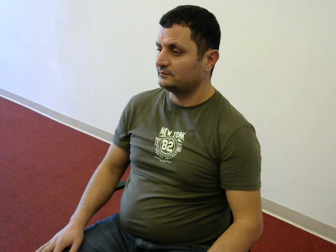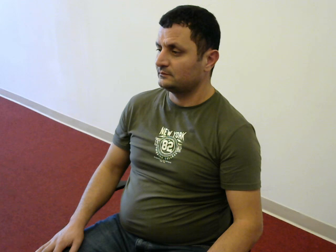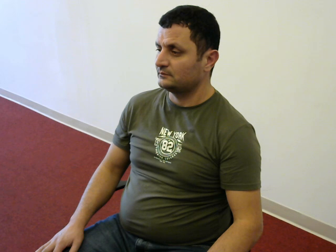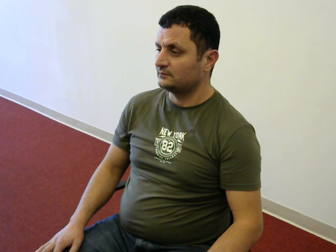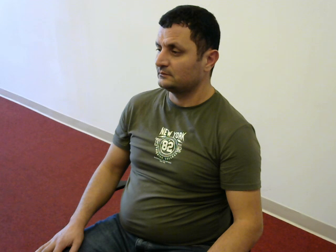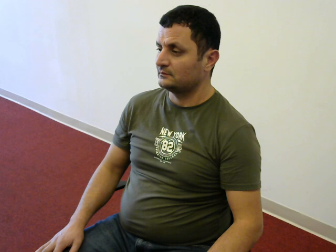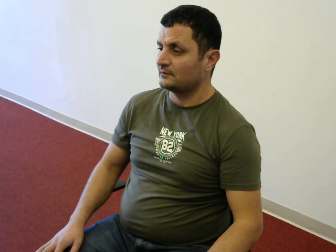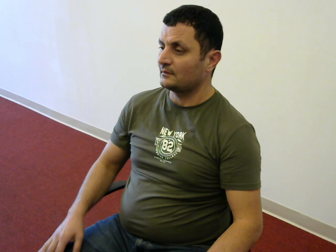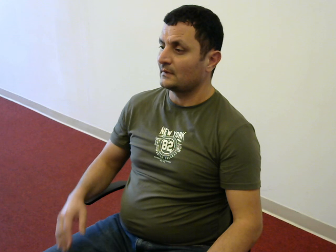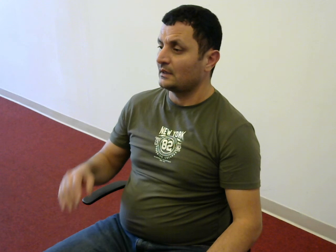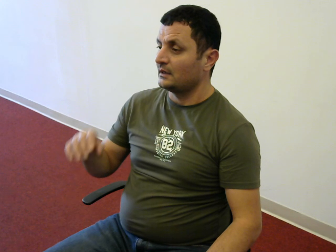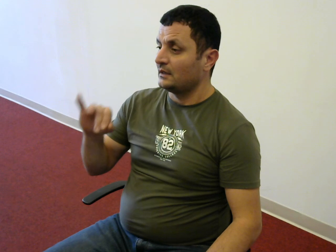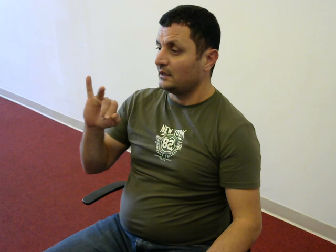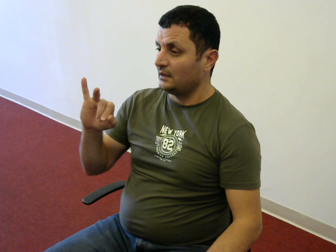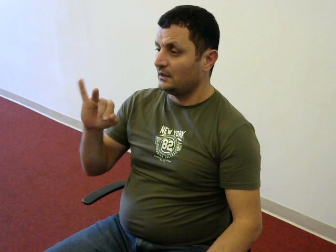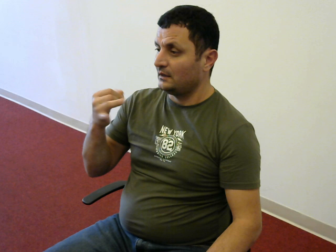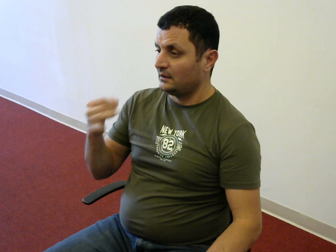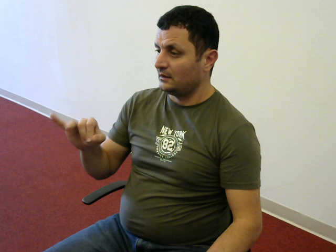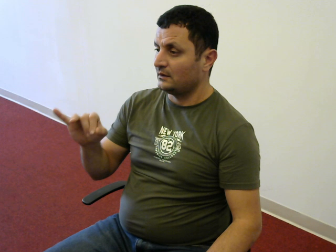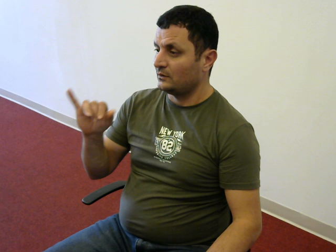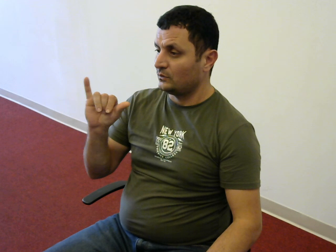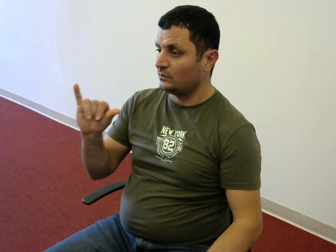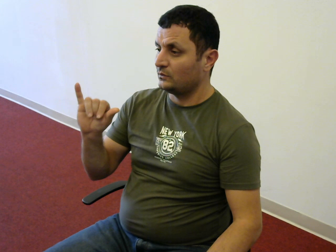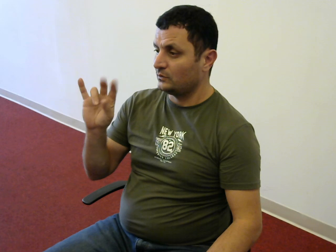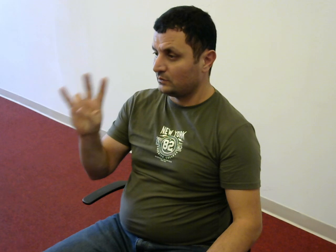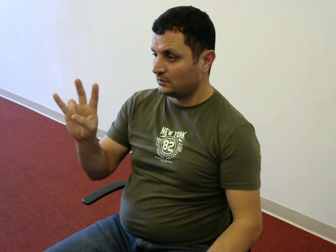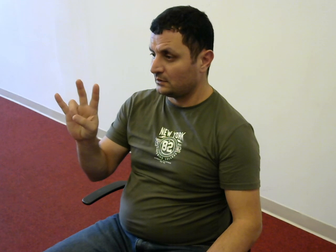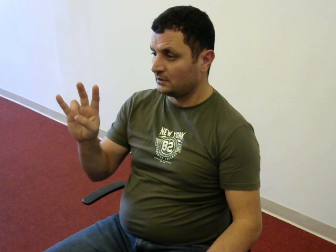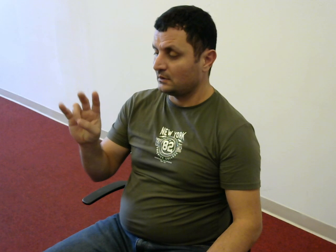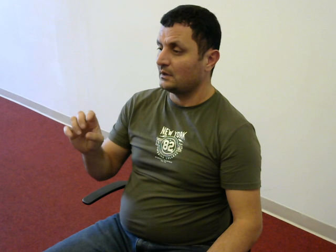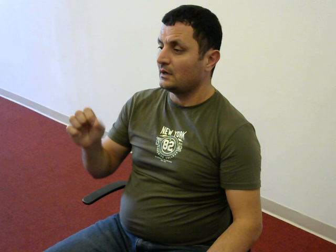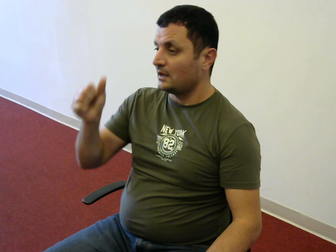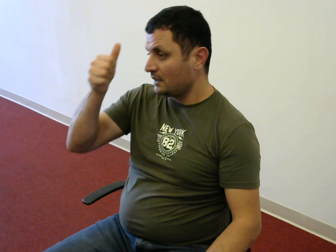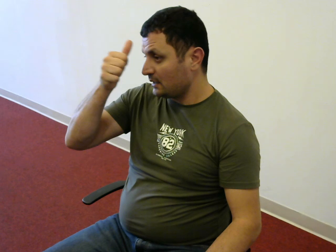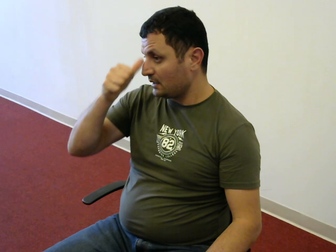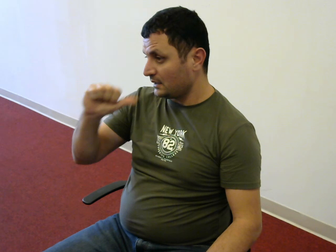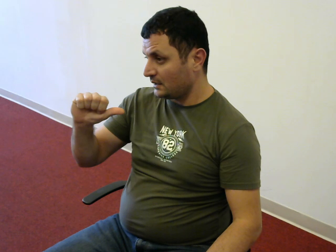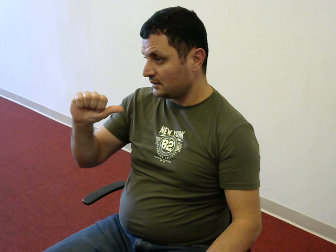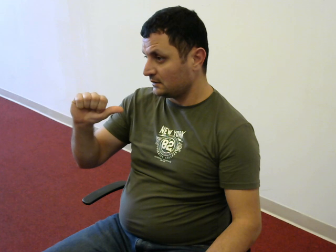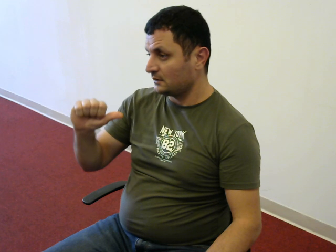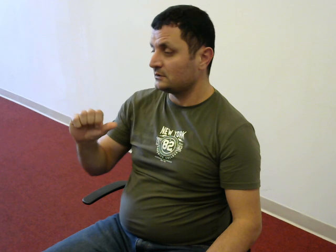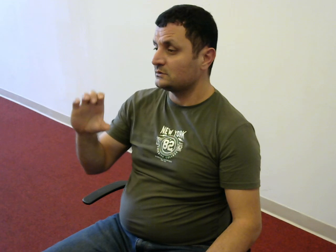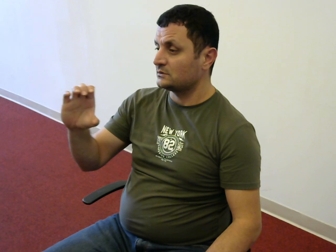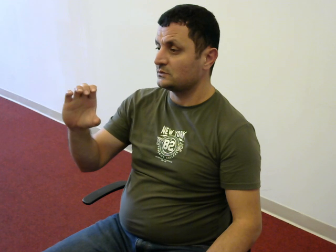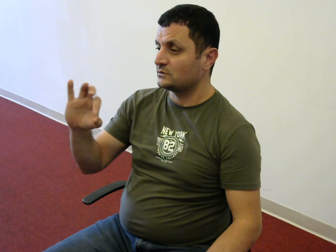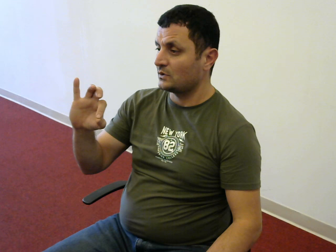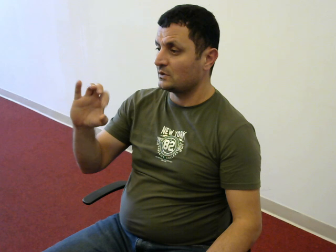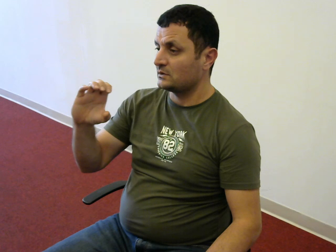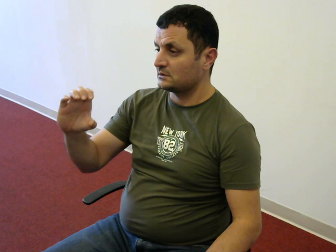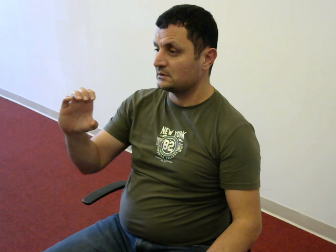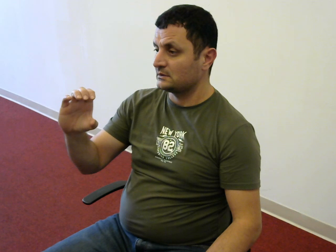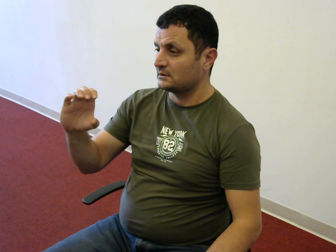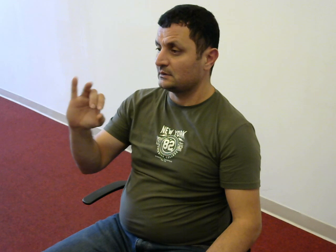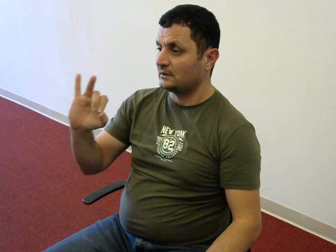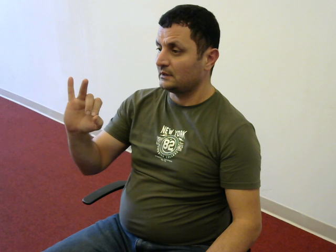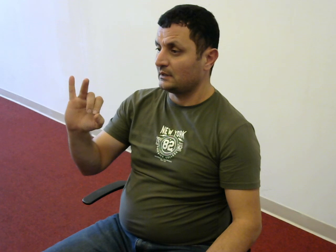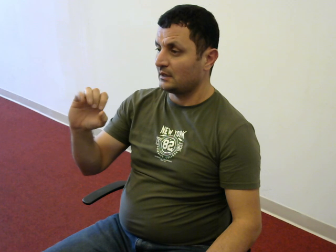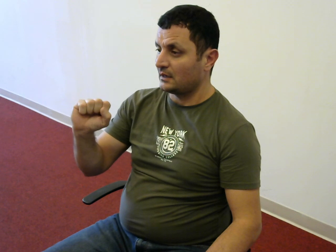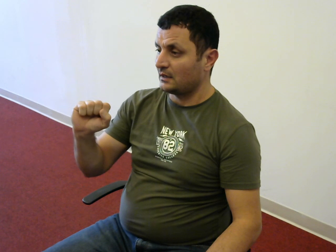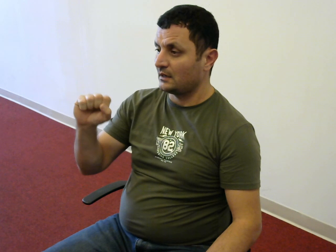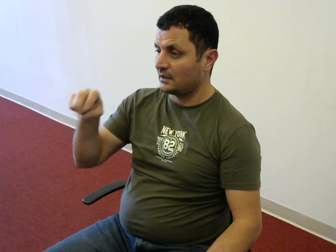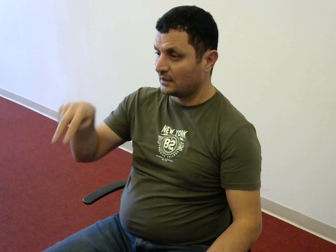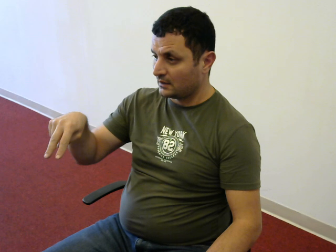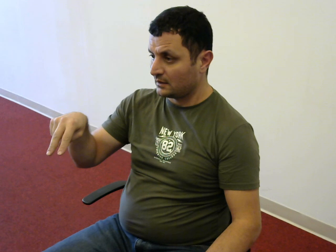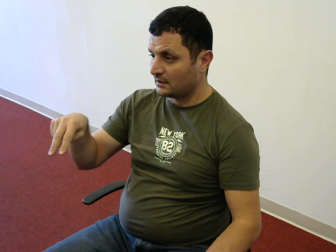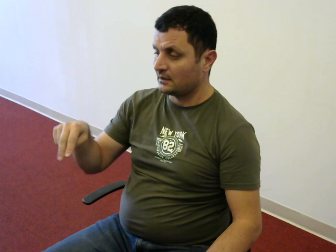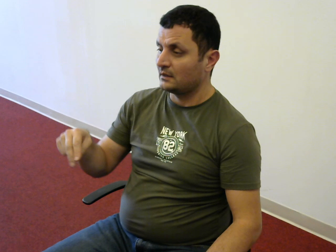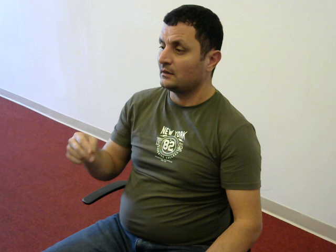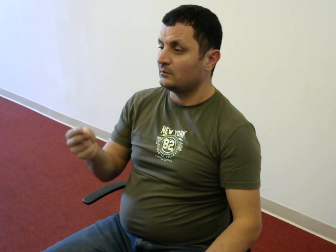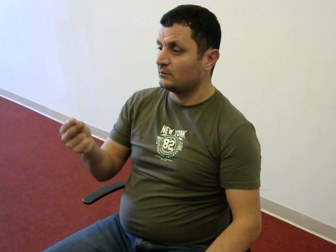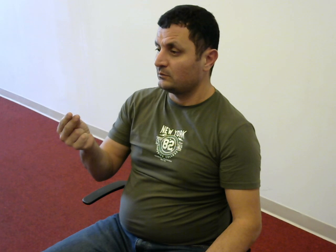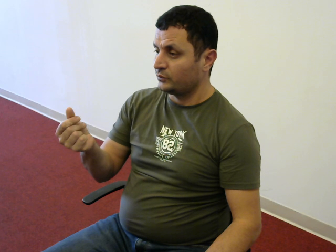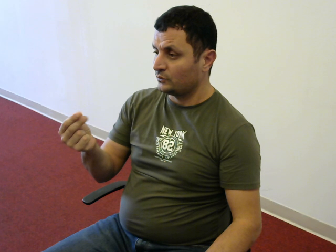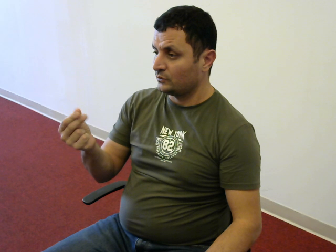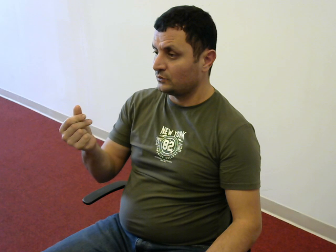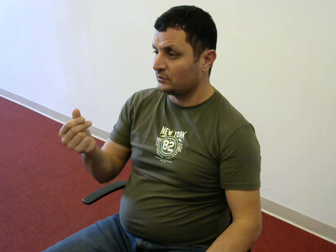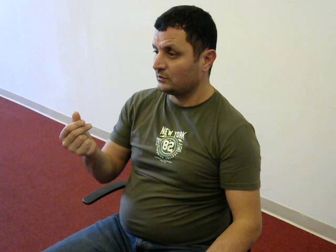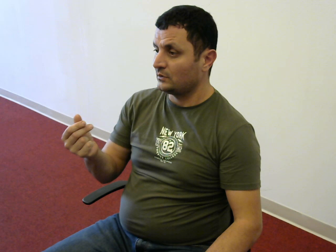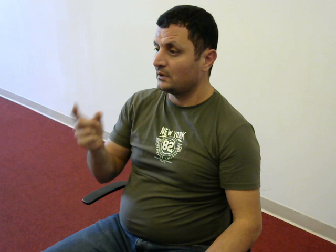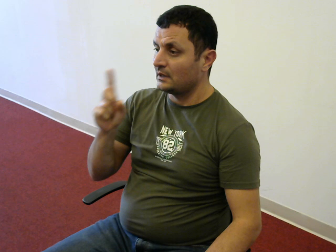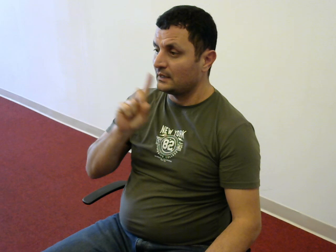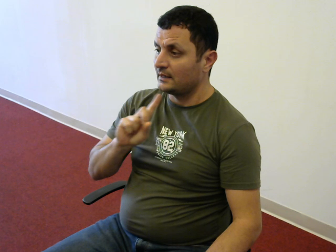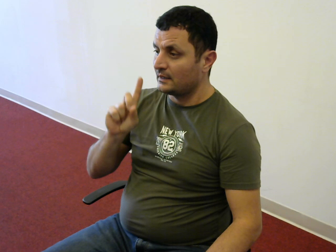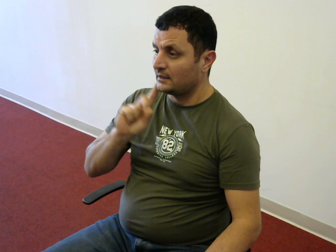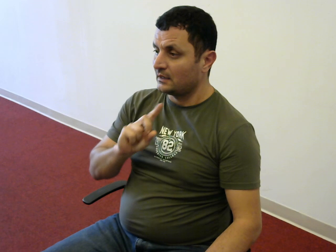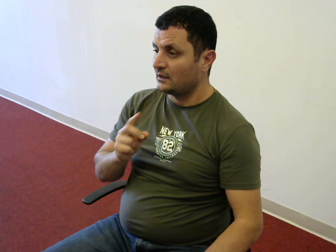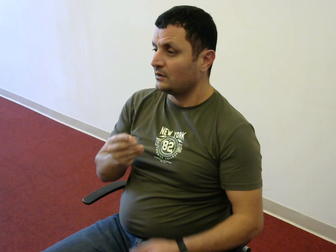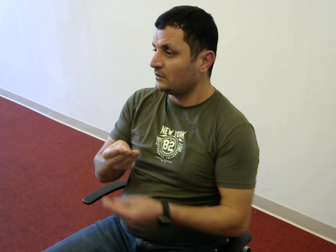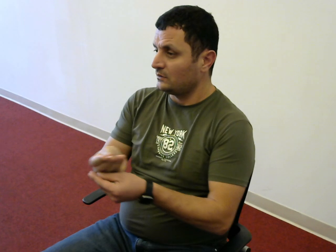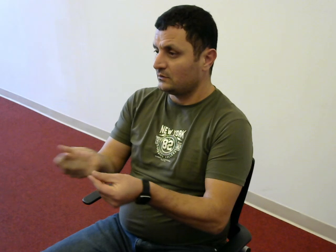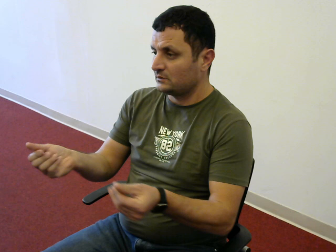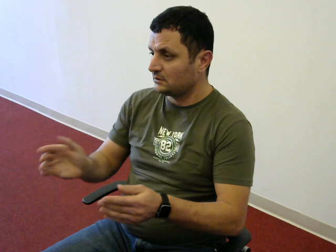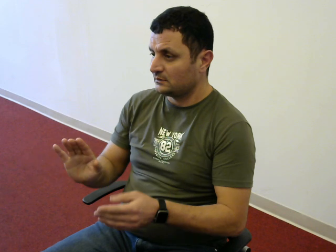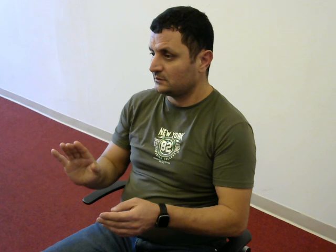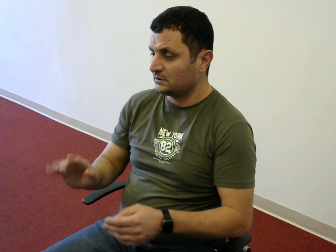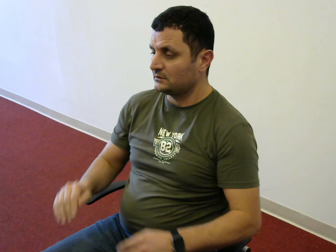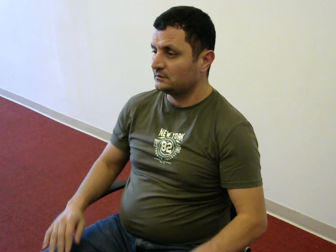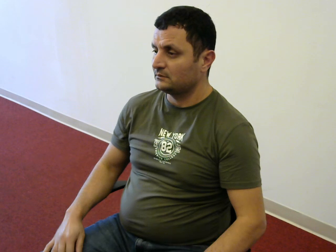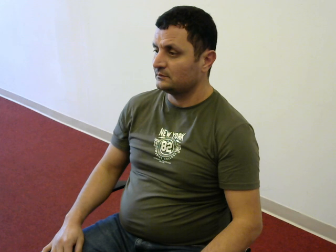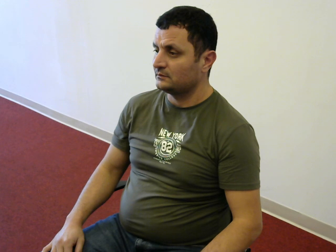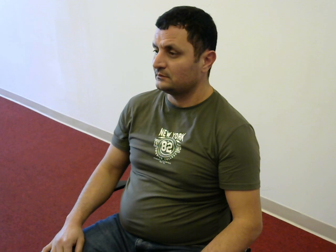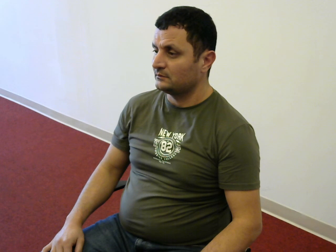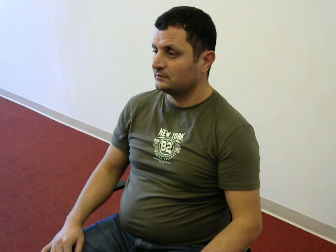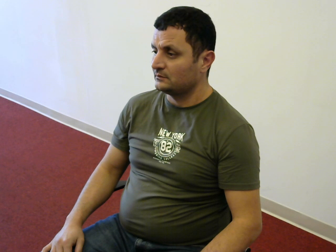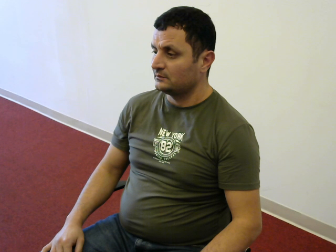İyun ayının sosial müavinətləri hələ ki, ödənilməyib